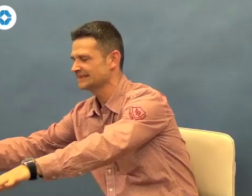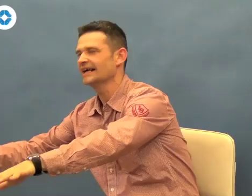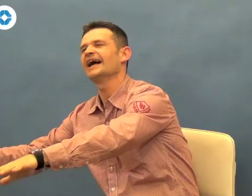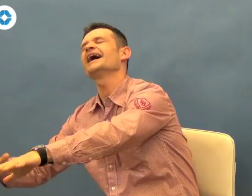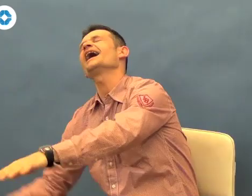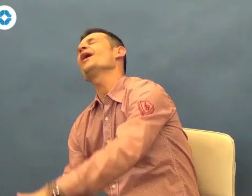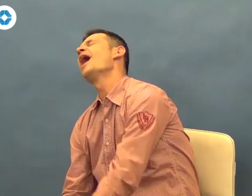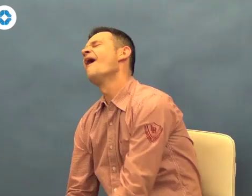Bolała go noga.